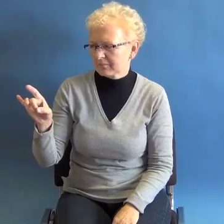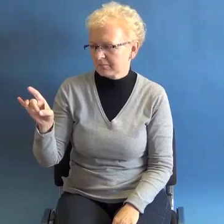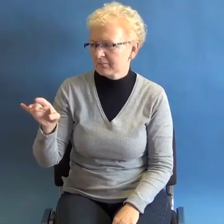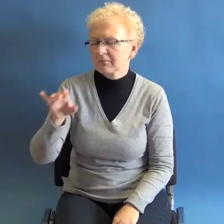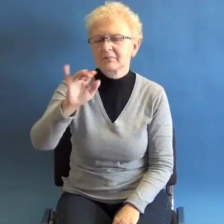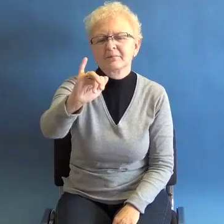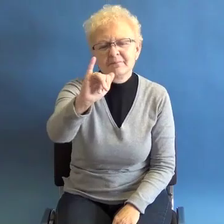Właśnie.